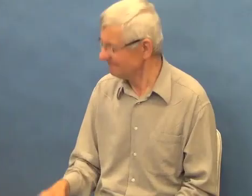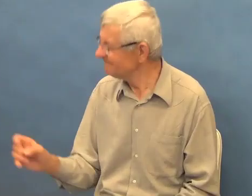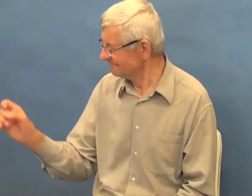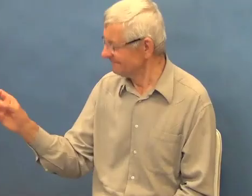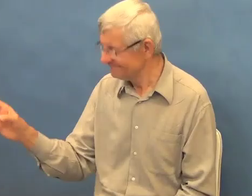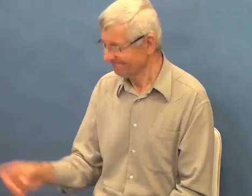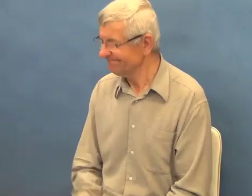Tak, tak.